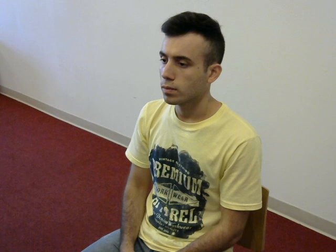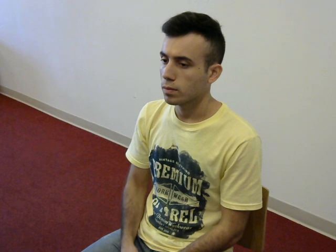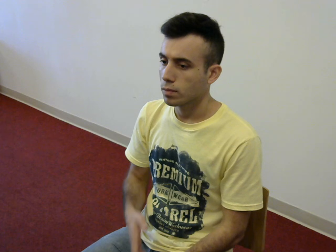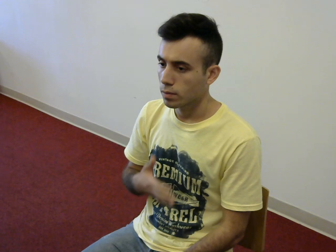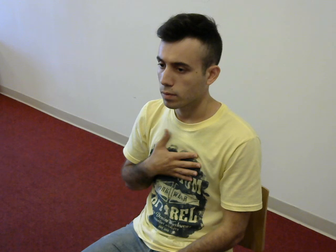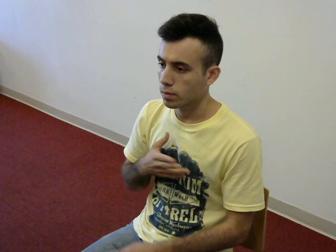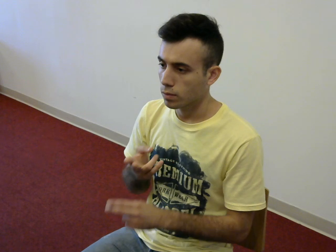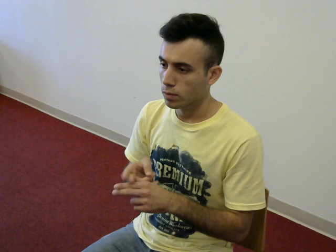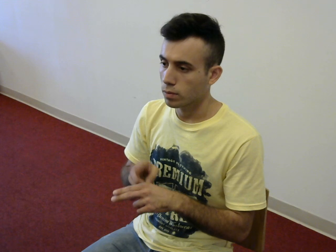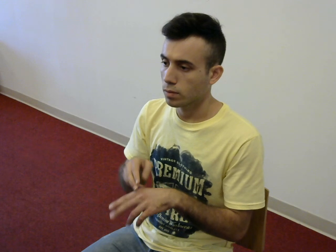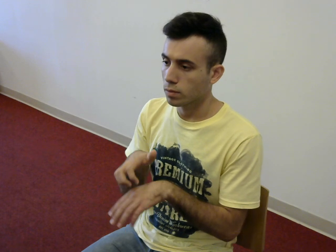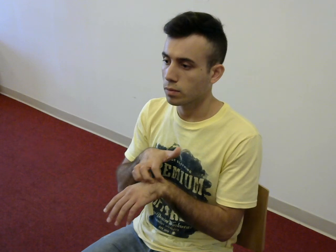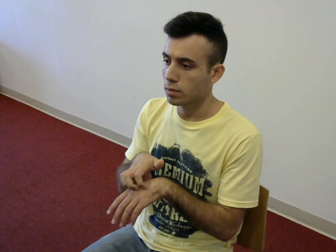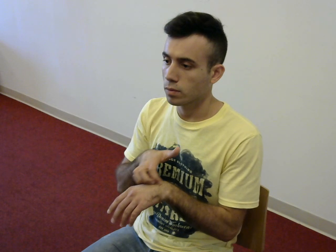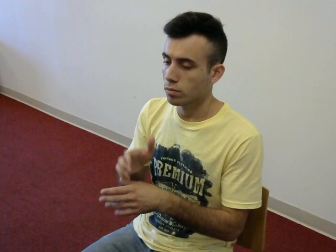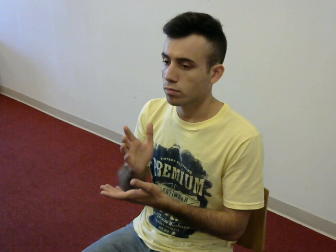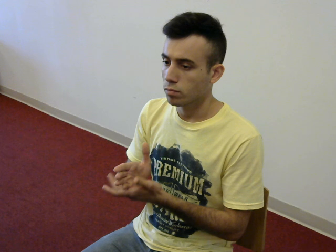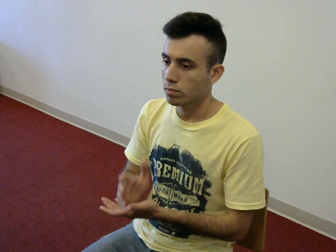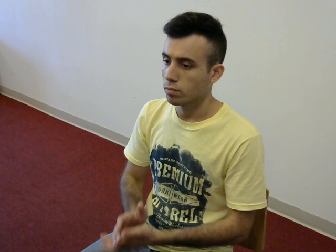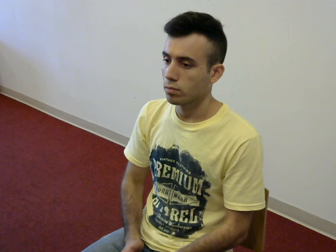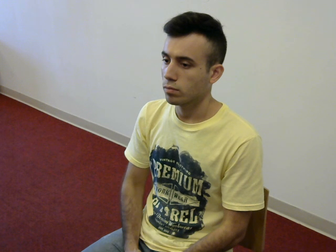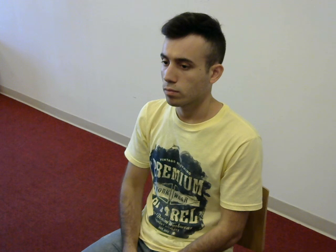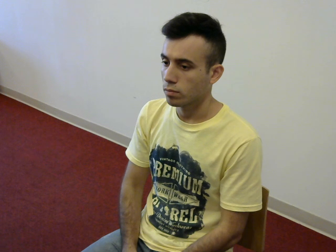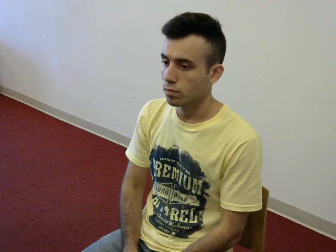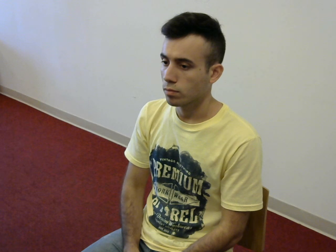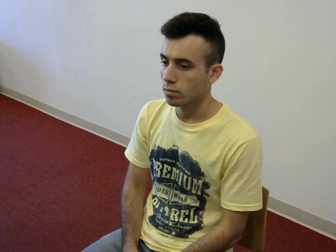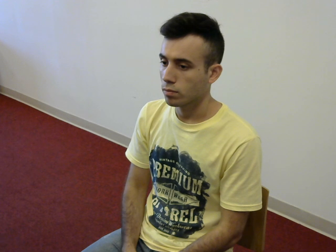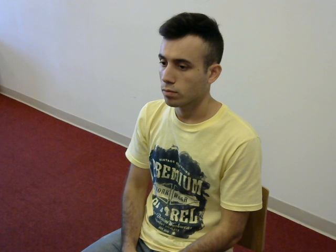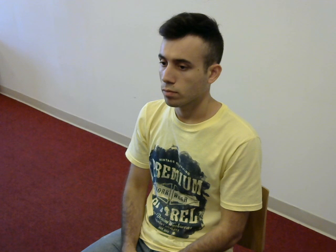Mənim buna alergiyam var